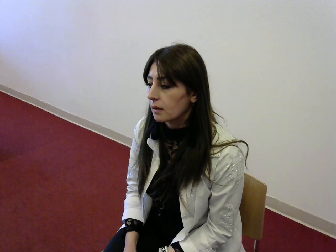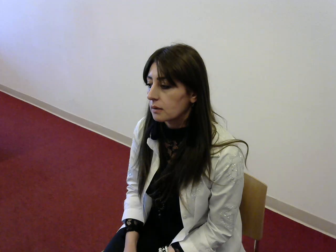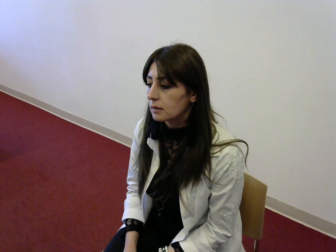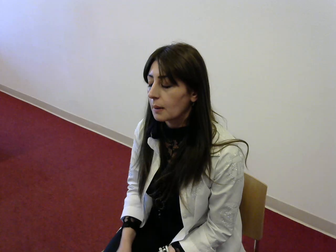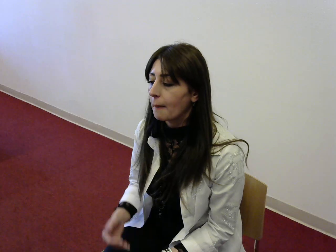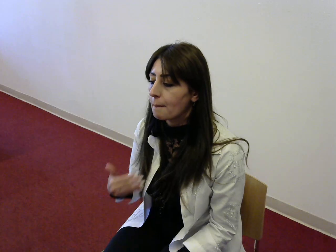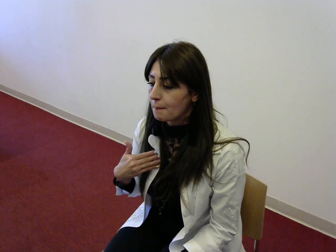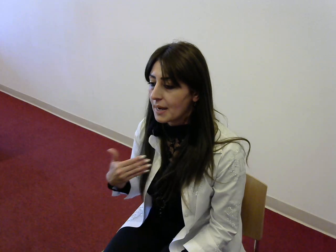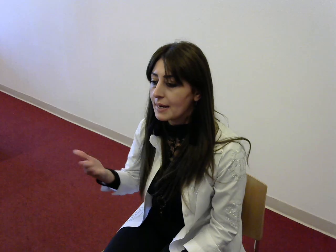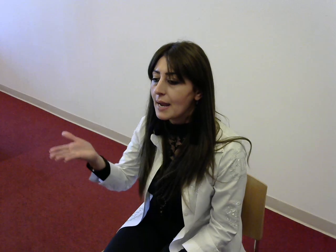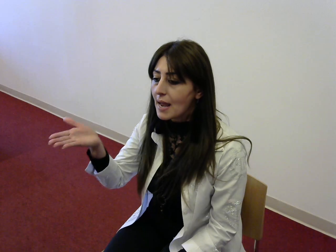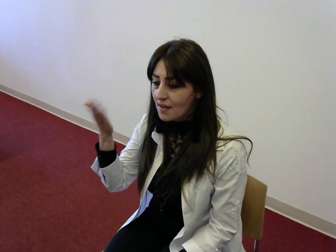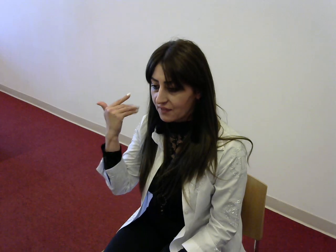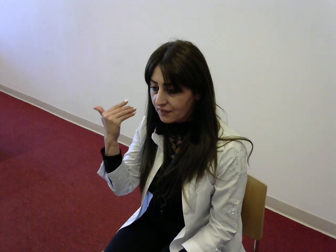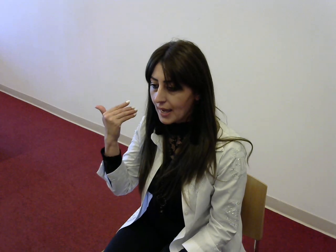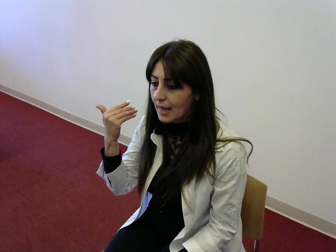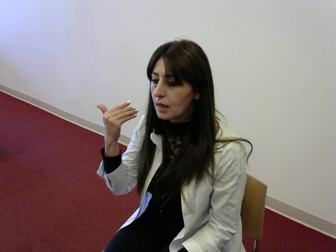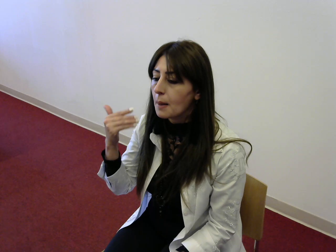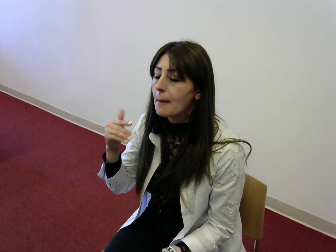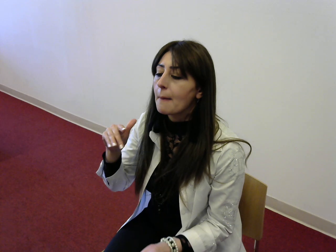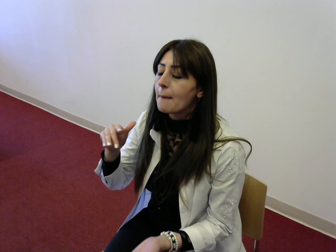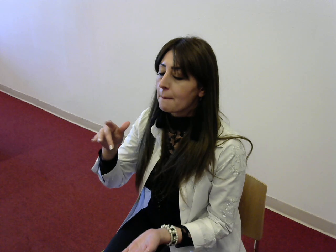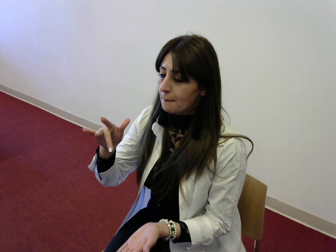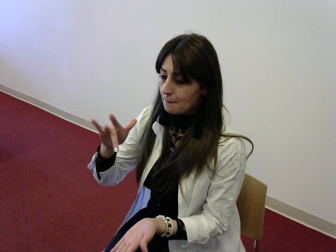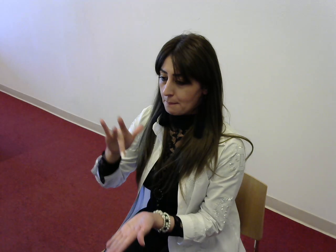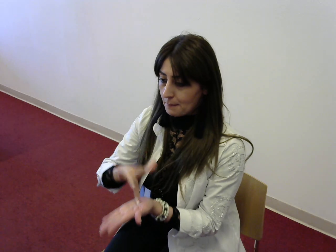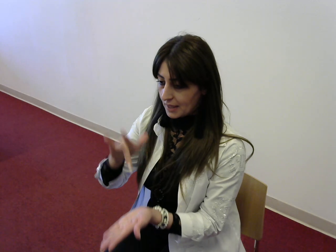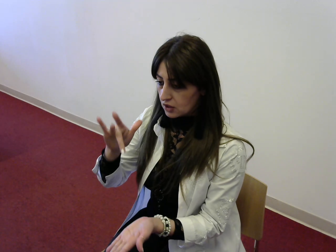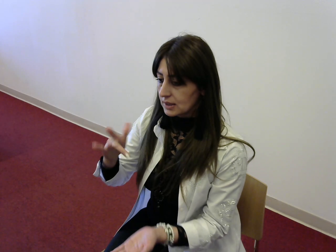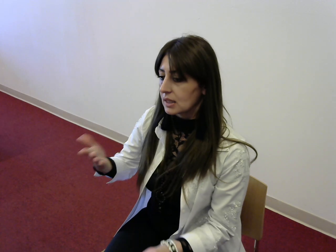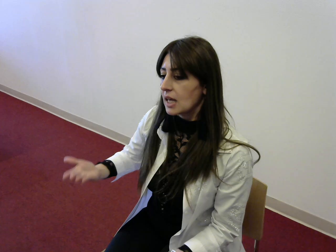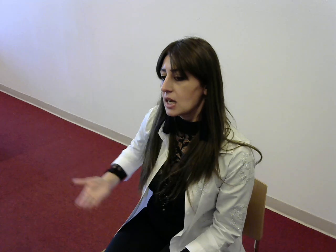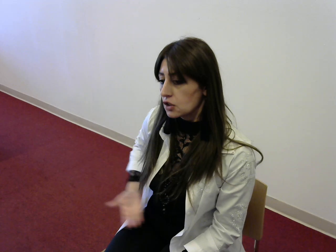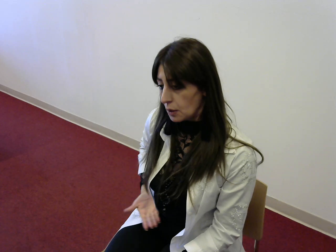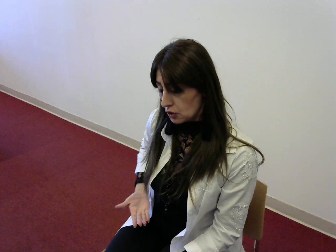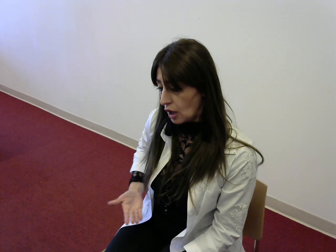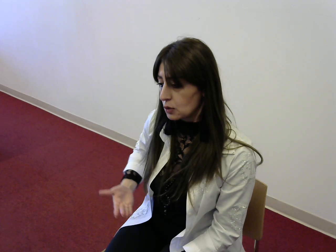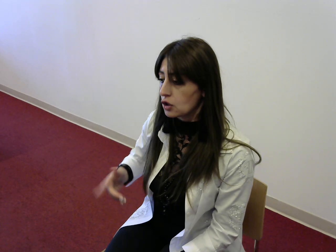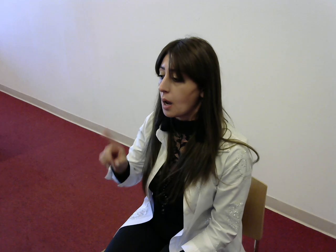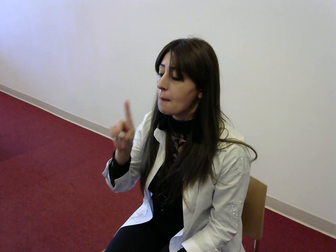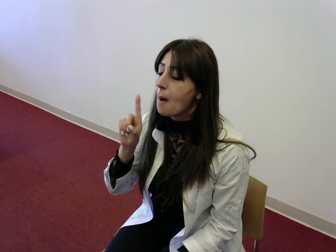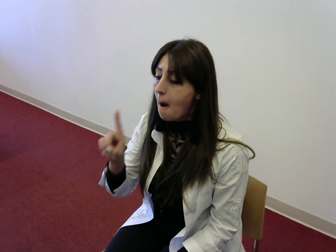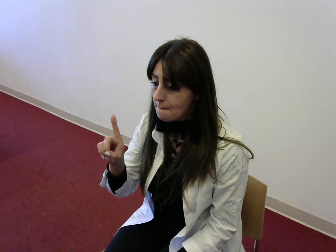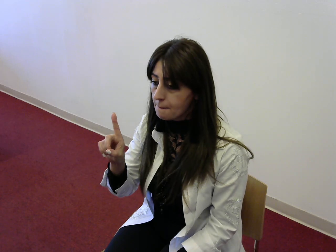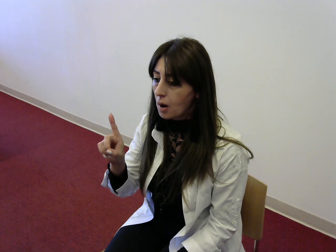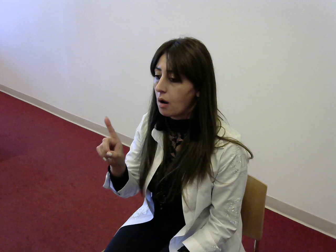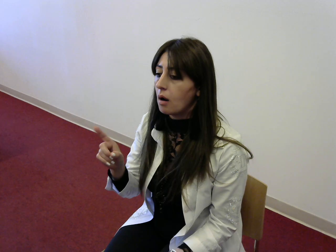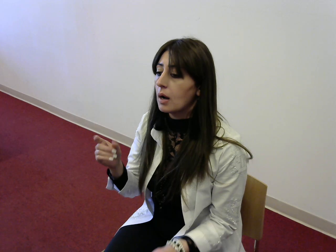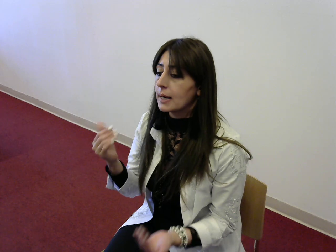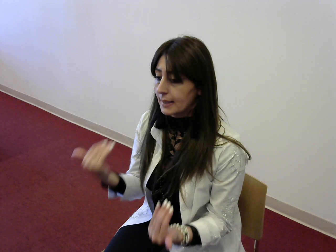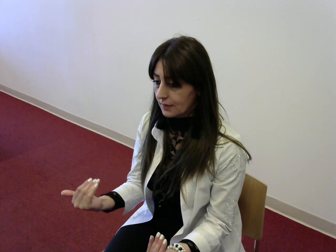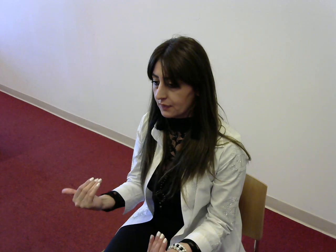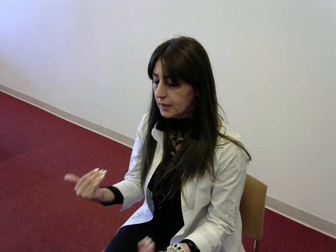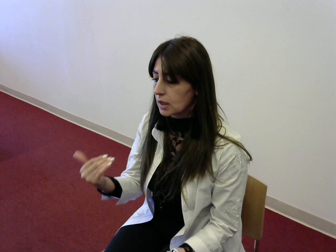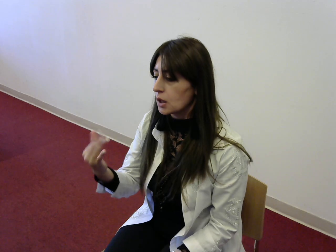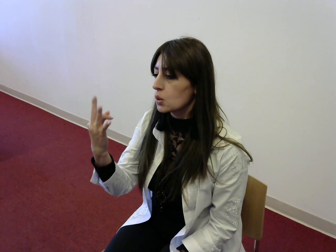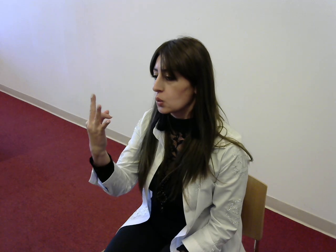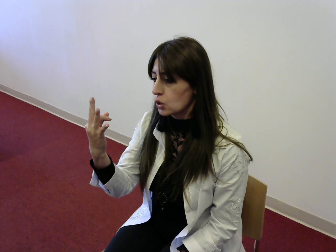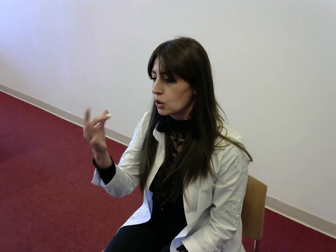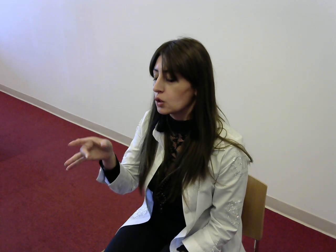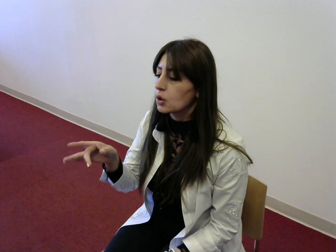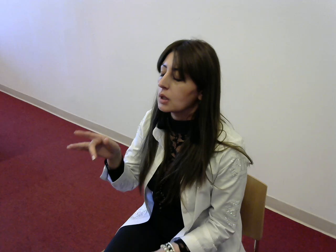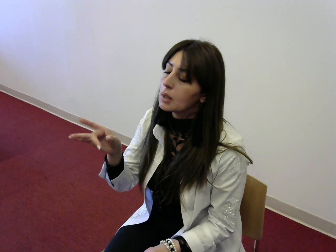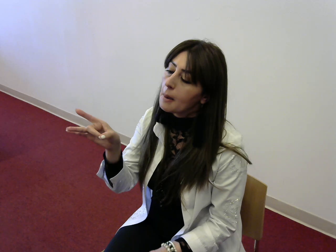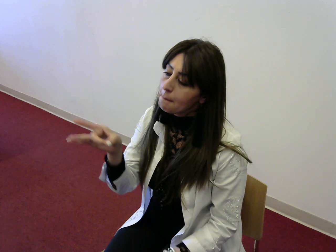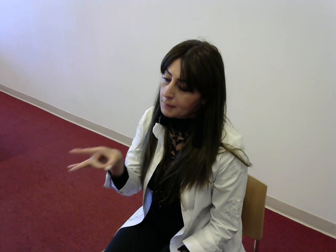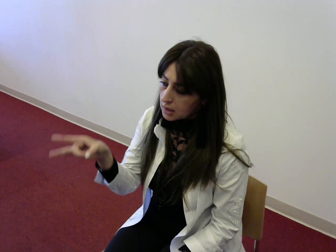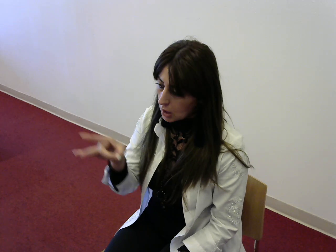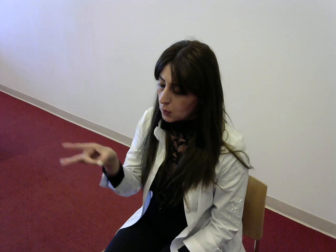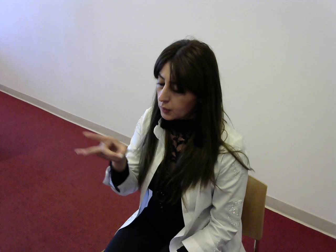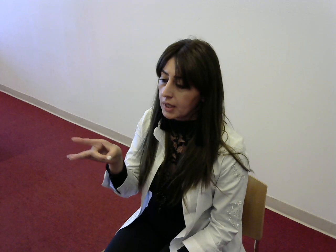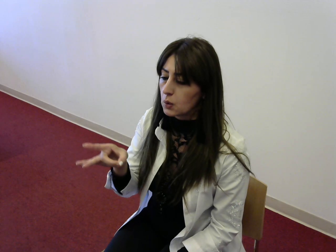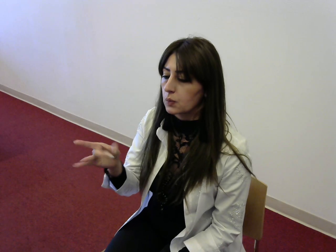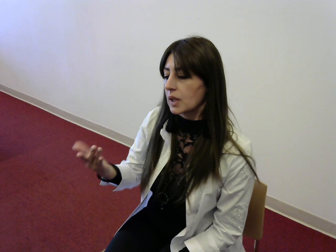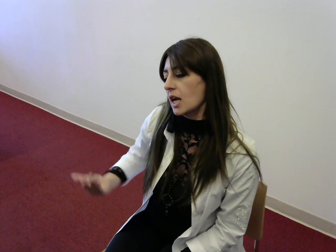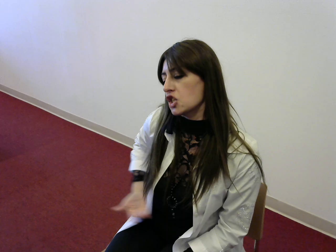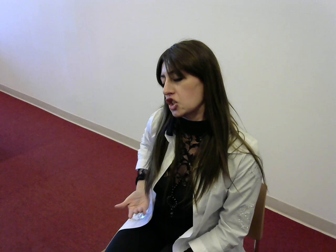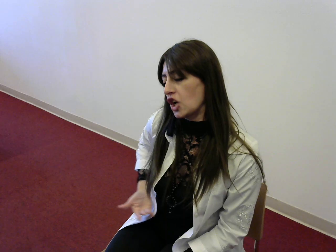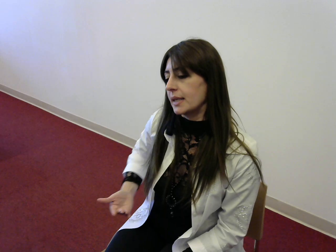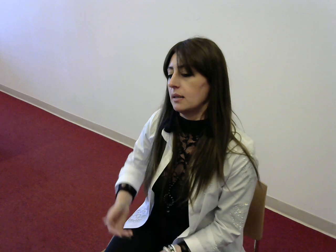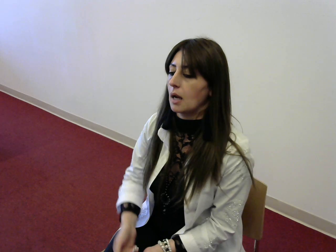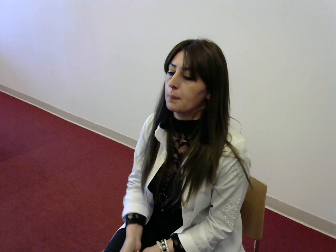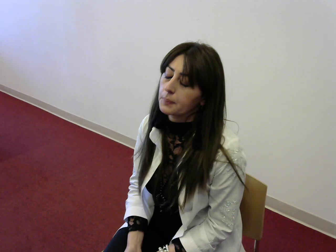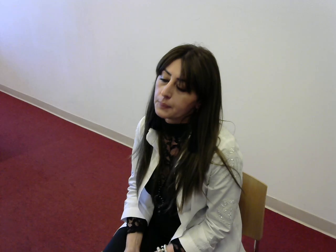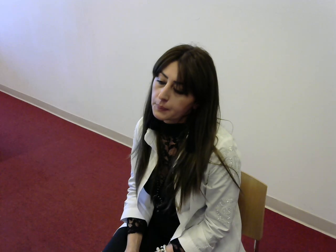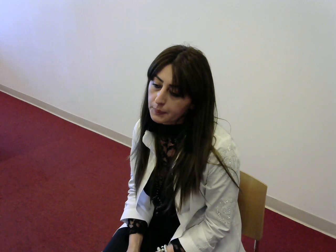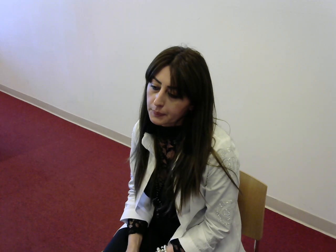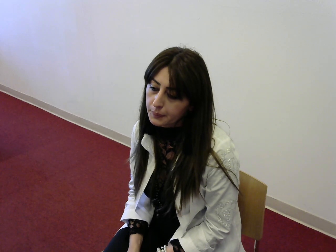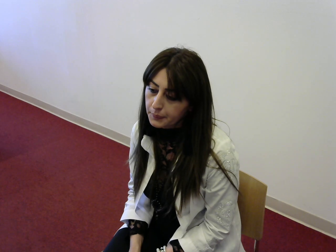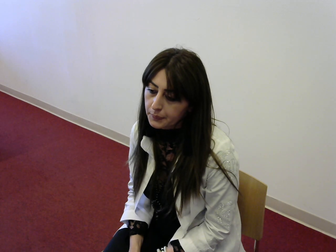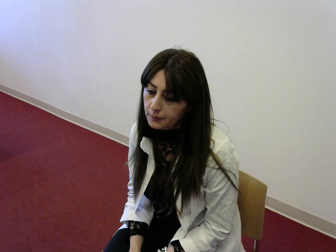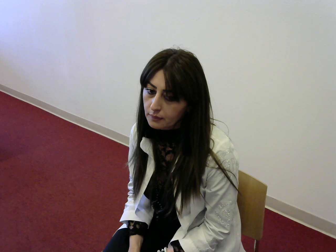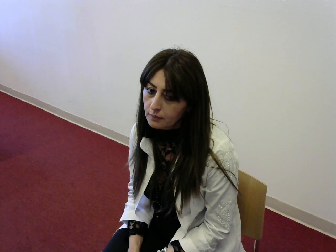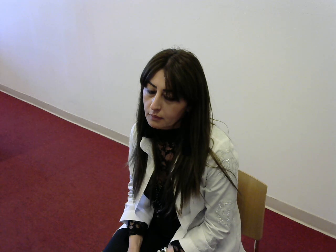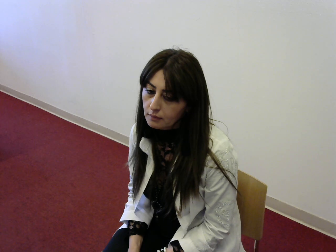Mən əvvəl mərkəzdə yaşamışam, amma indi 3-cü mikrorayonda yaşayıram